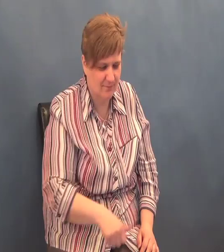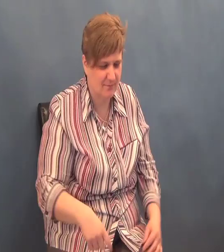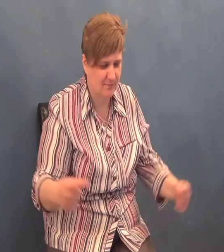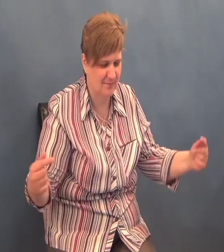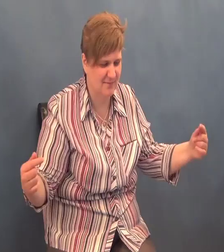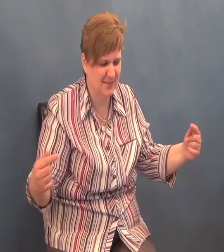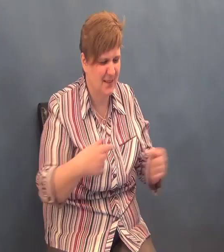Nie pasuje.